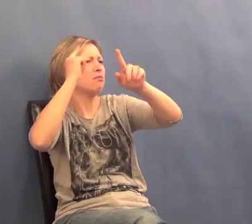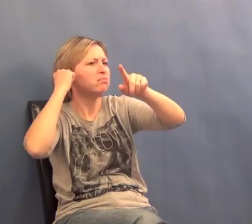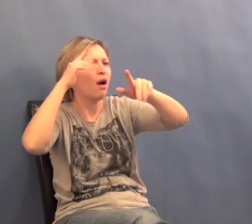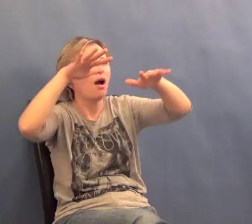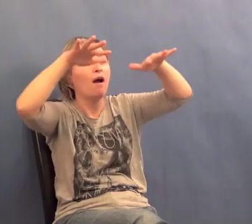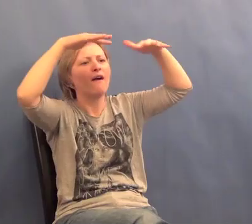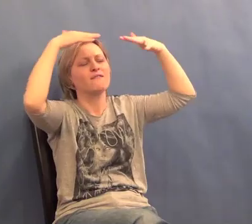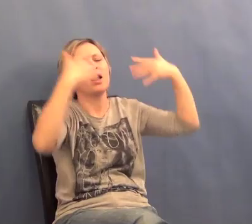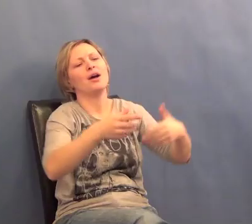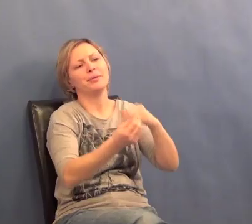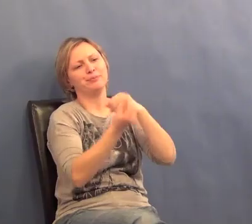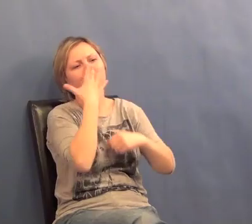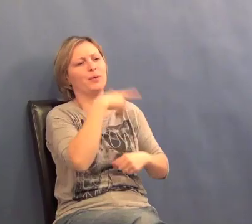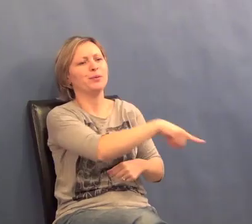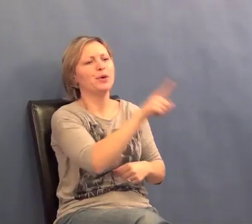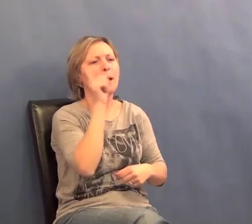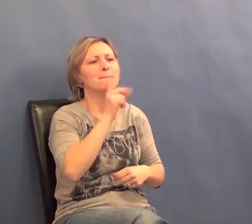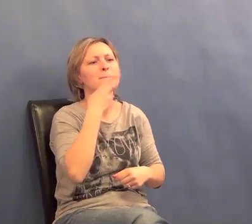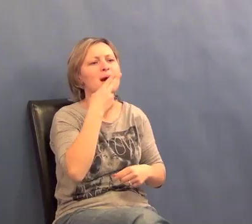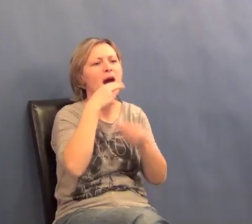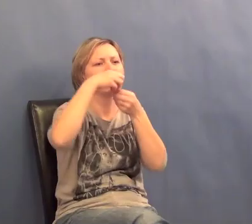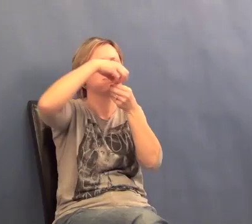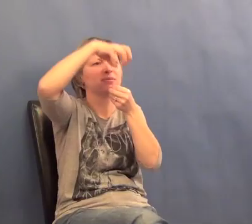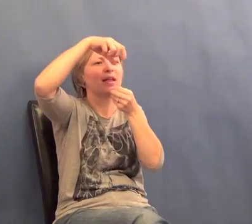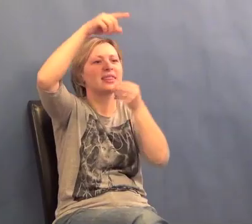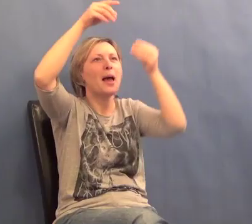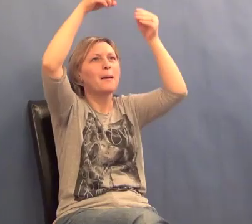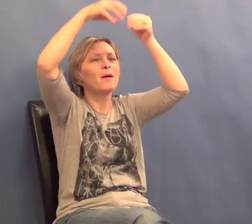Okazuje się, że to przez chłopaka, który palił papierosa i uruchomił czujnik dymu.